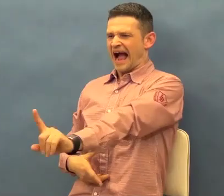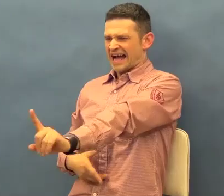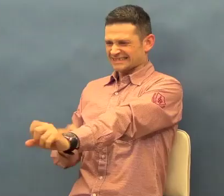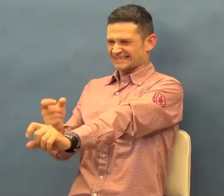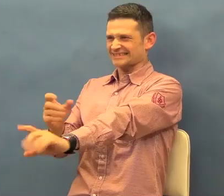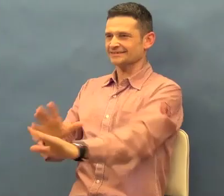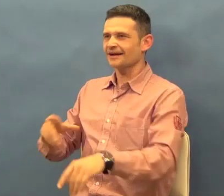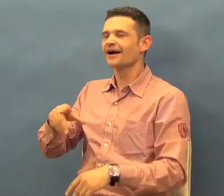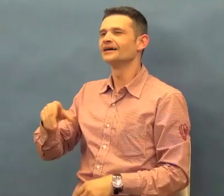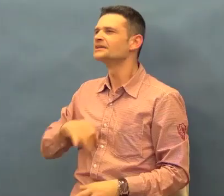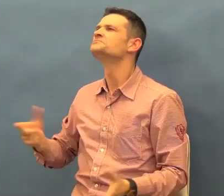Prosi, by syn chwilę poczekał.